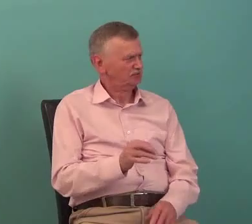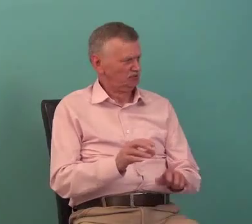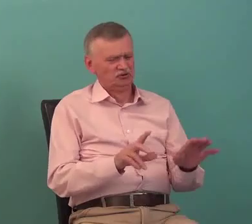Dobrze.